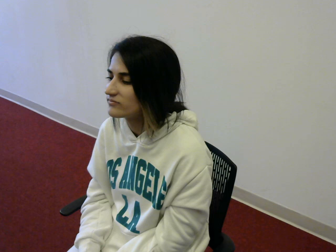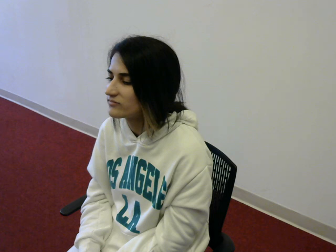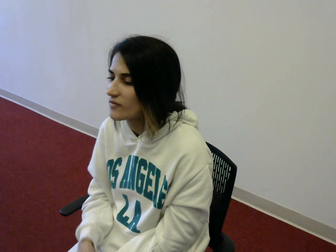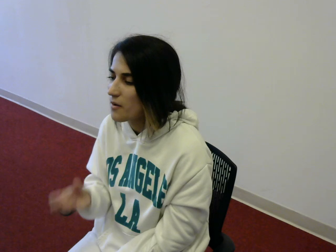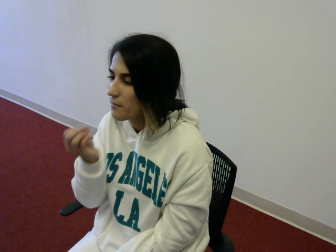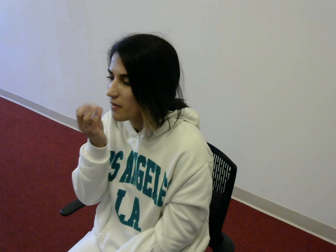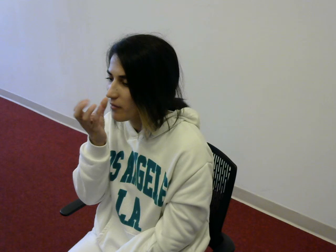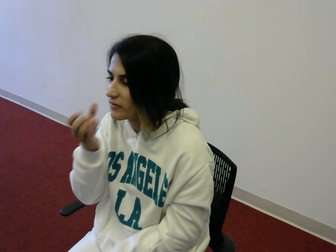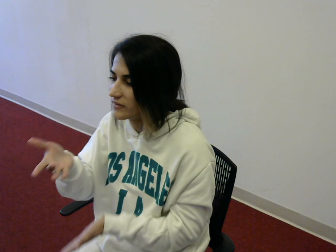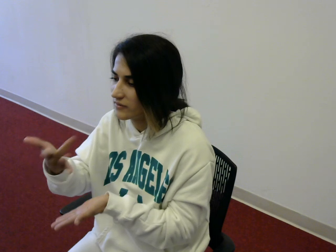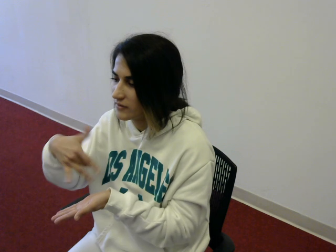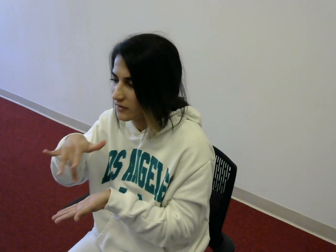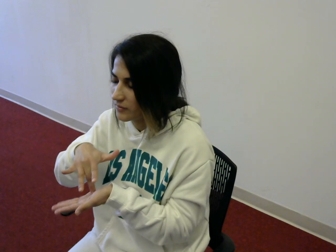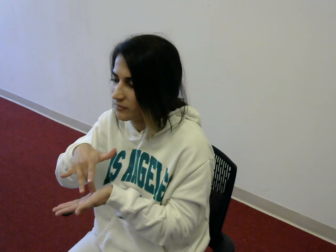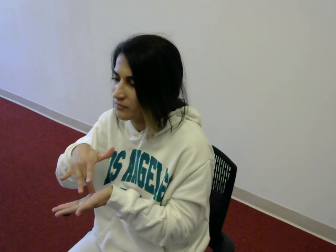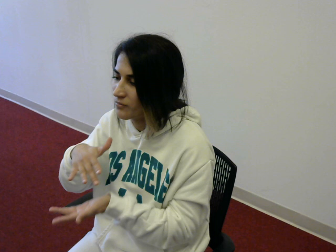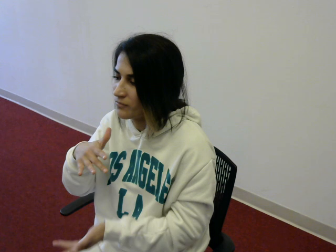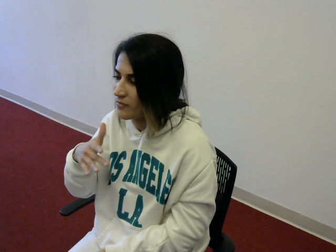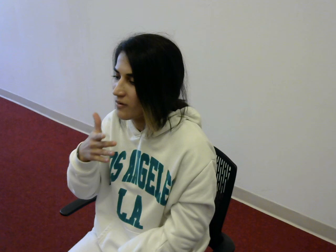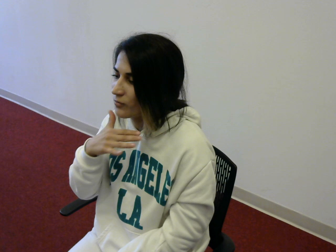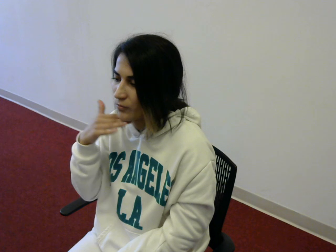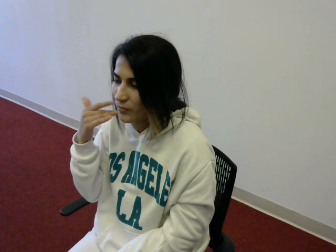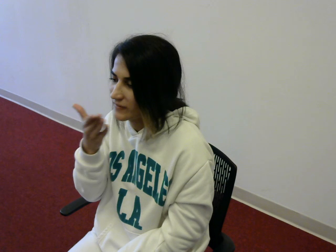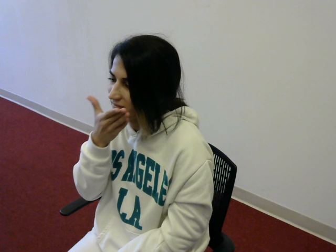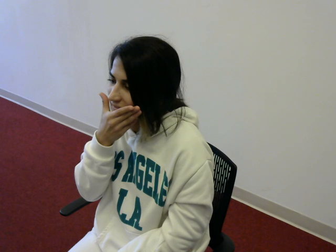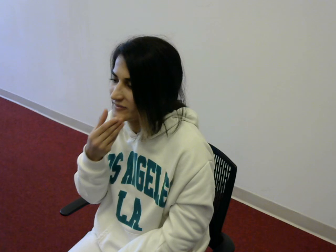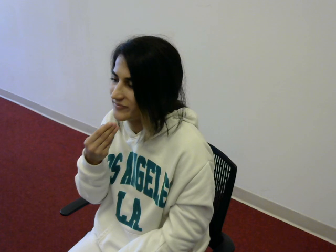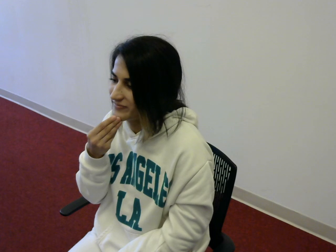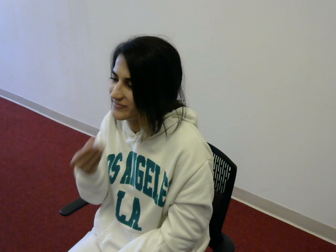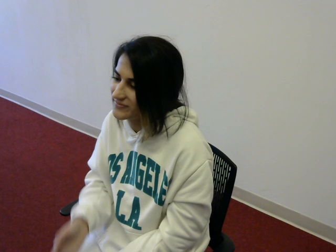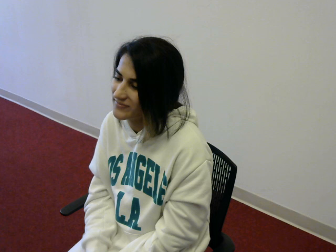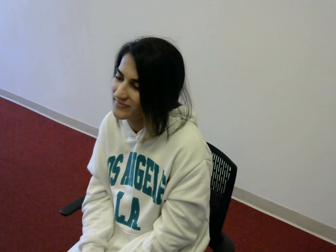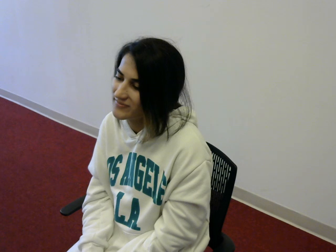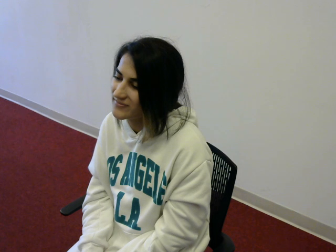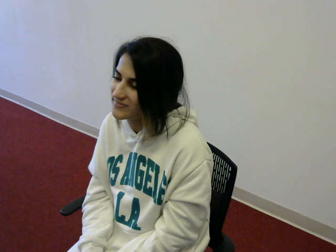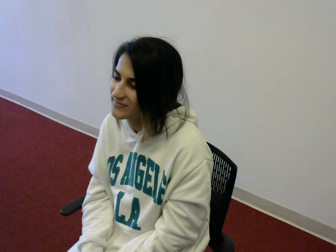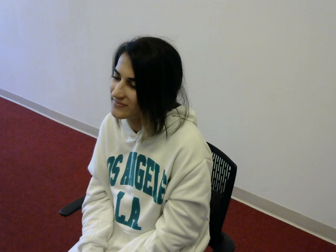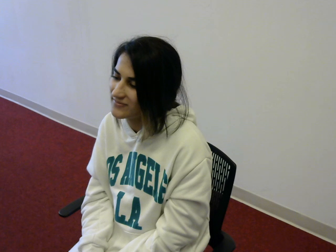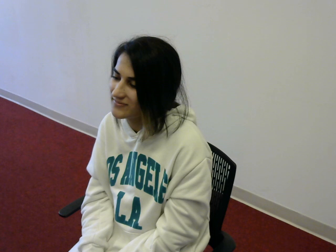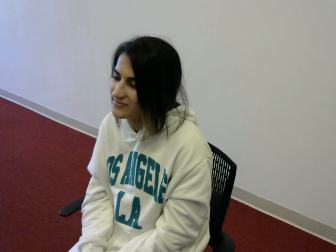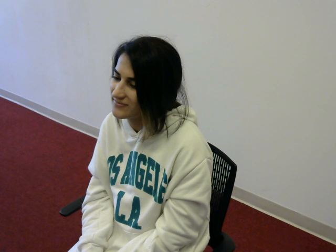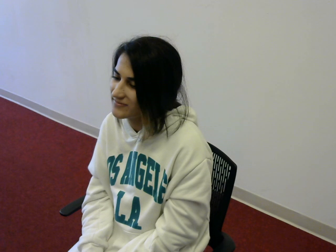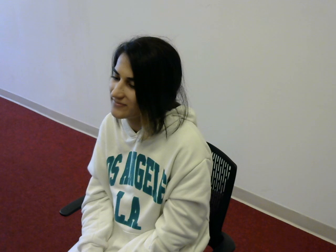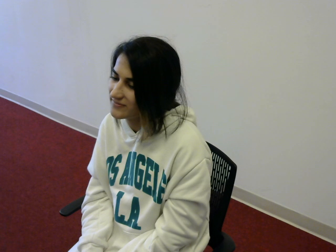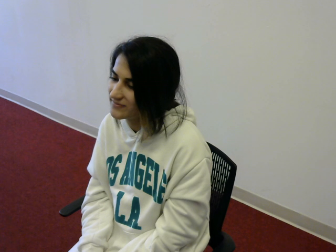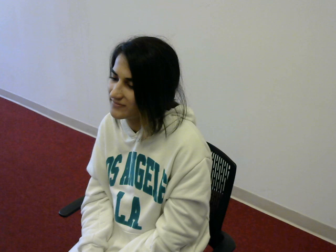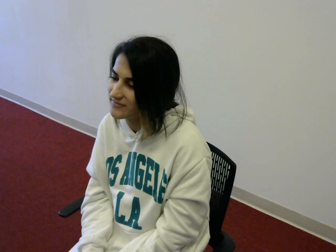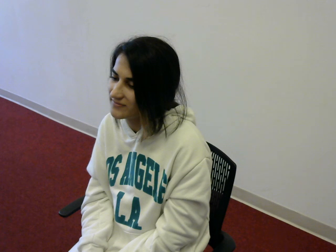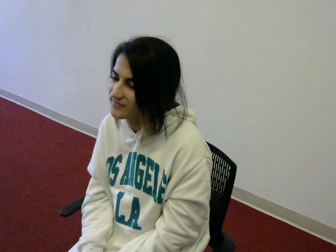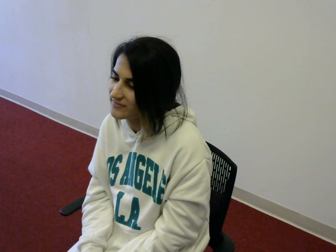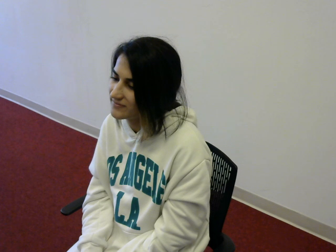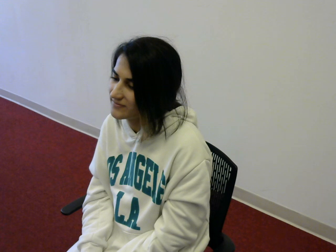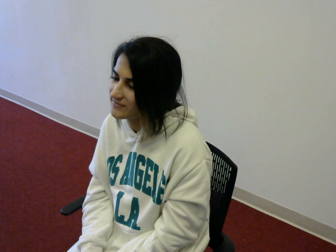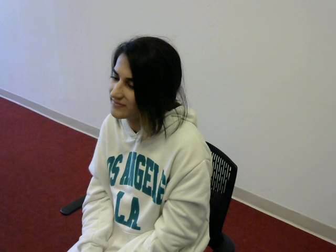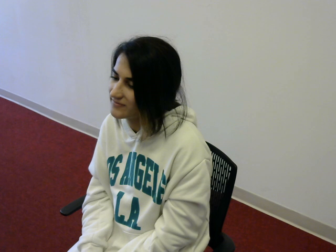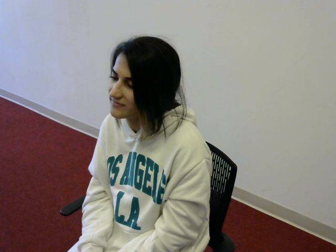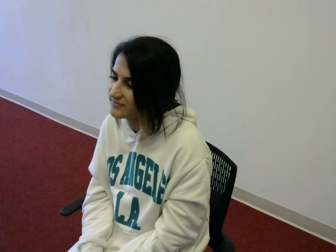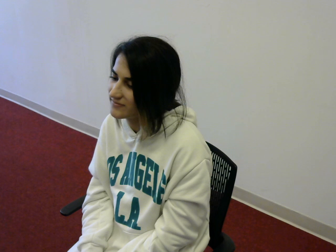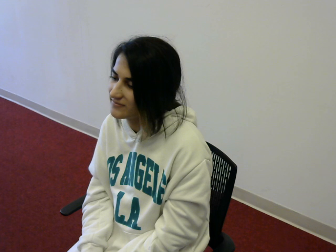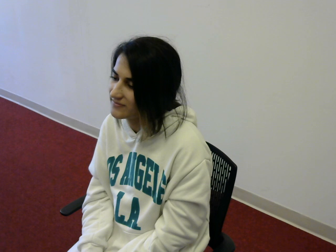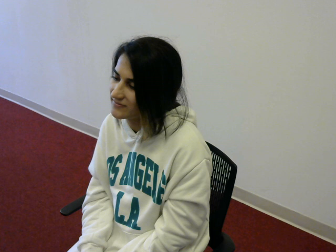Bakı şəhəri çox gözəldir